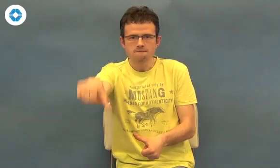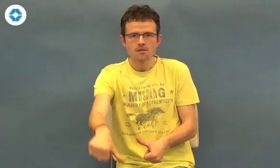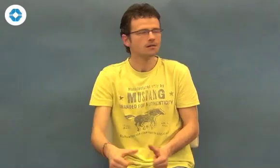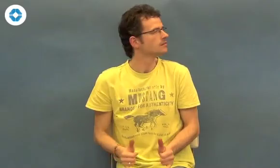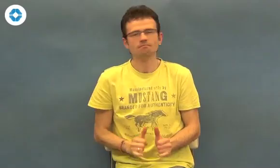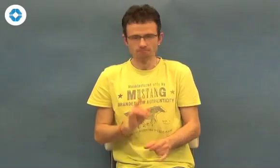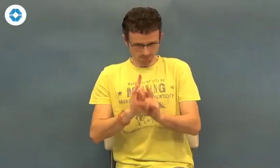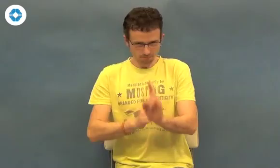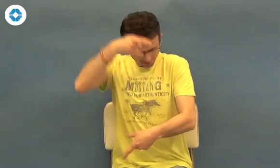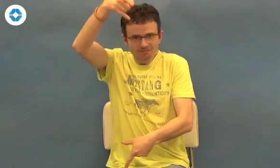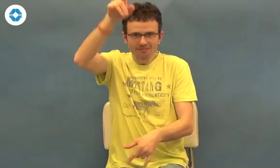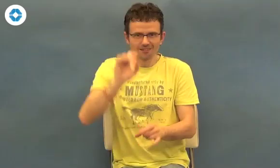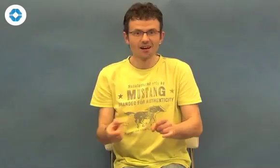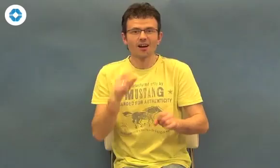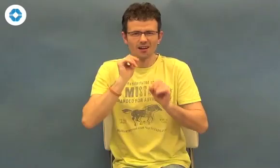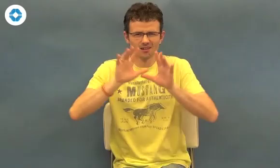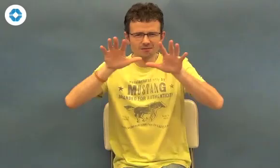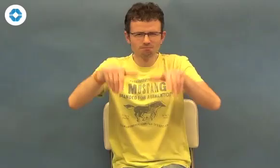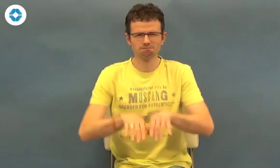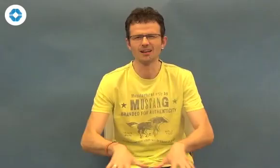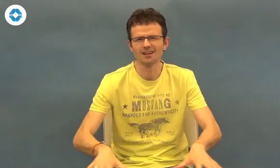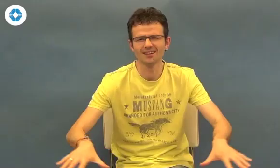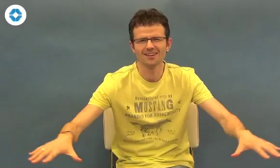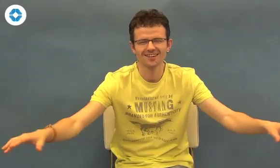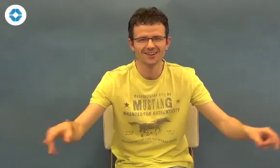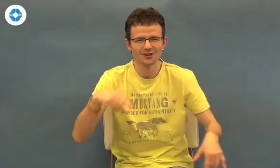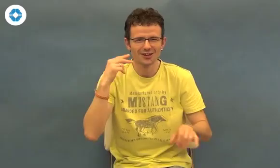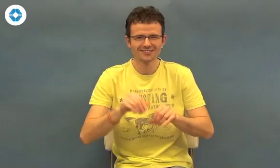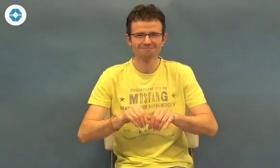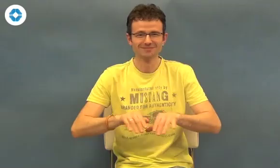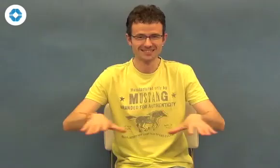Najechał na kamień i wywrócił się, a gruszki się rozsypały.